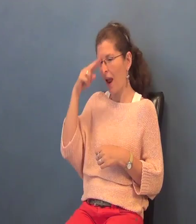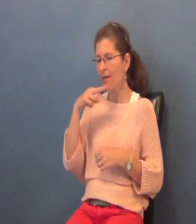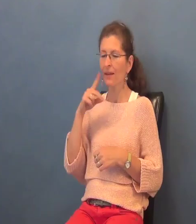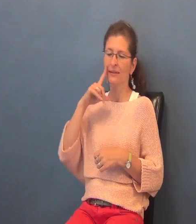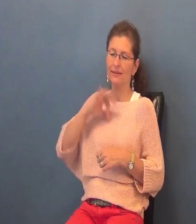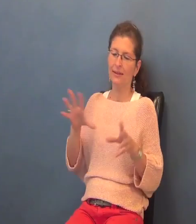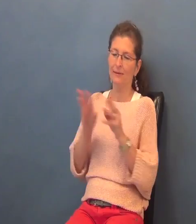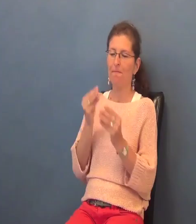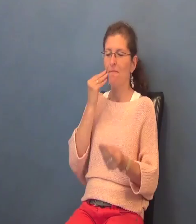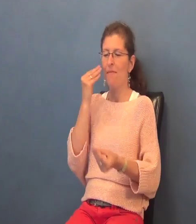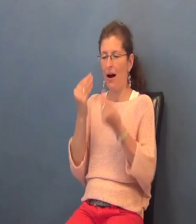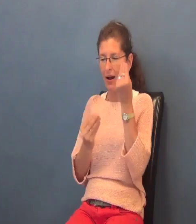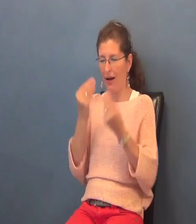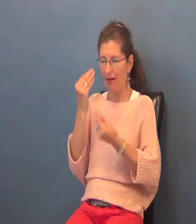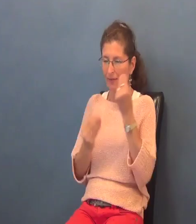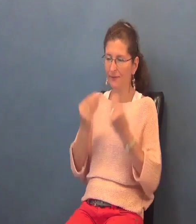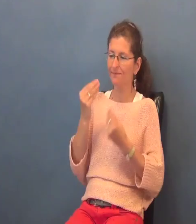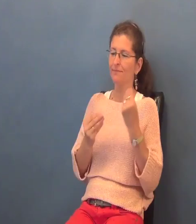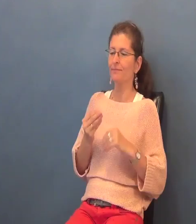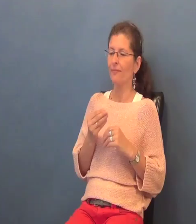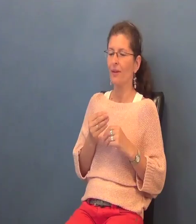Tata bawi się razem z synem.